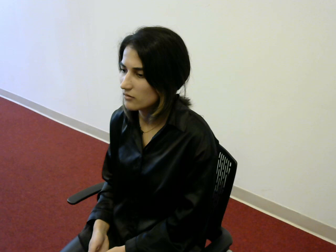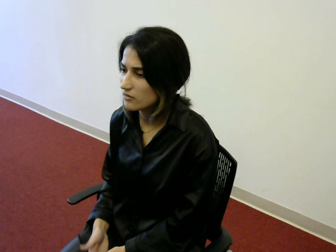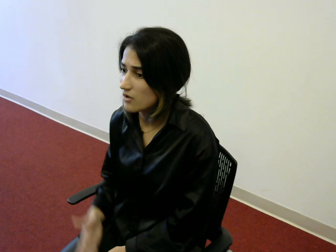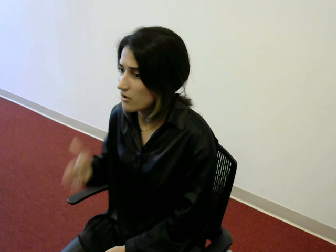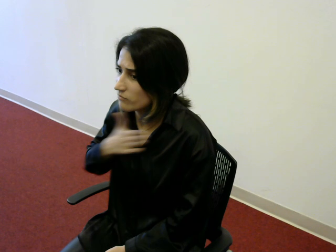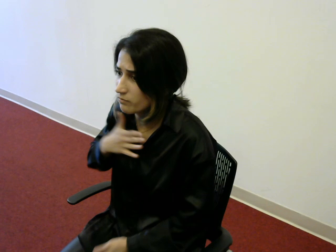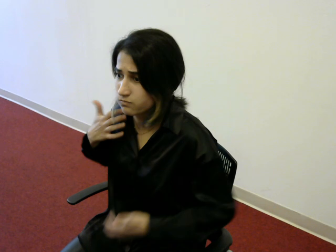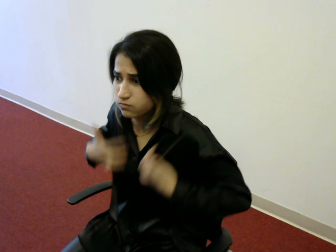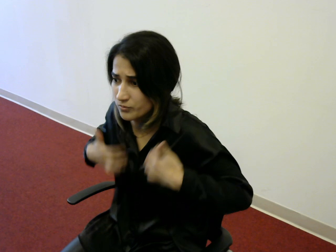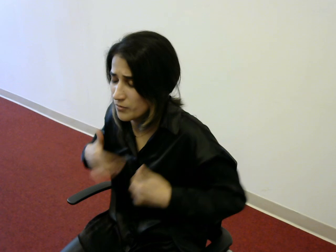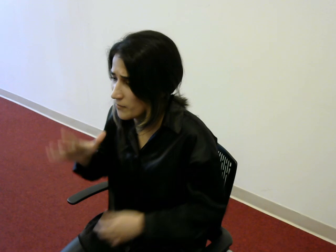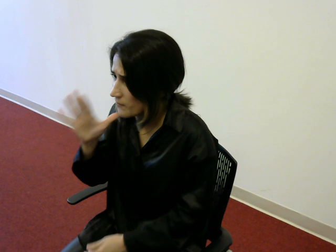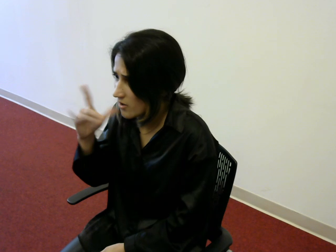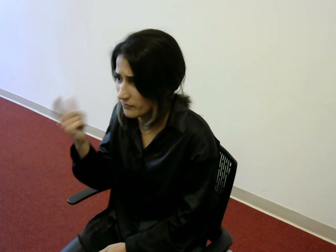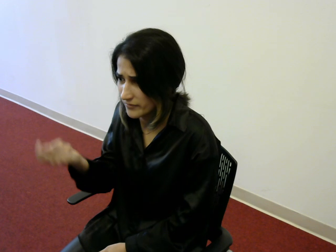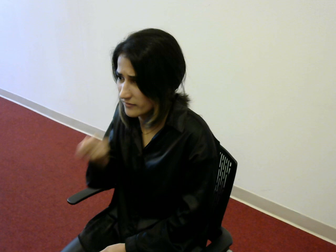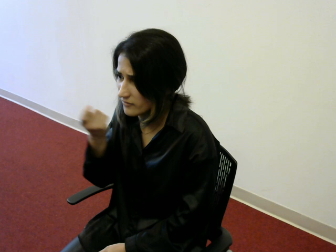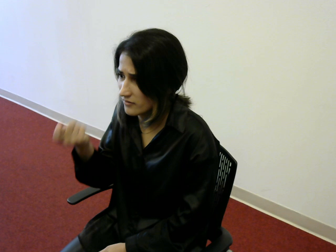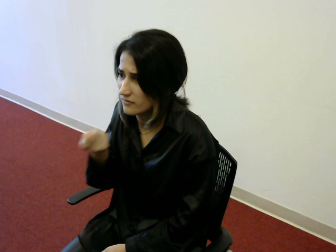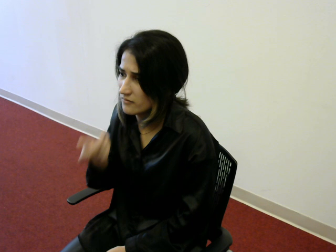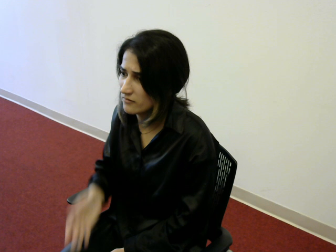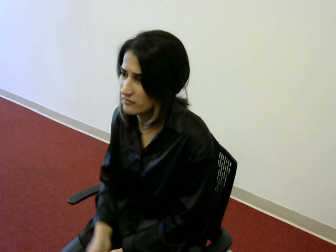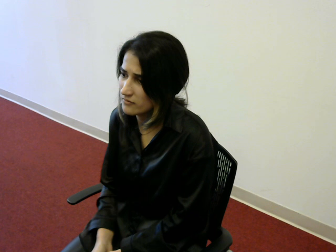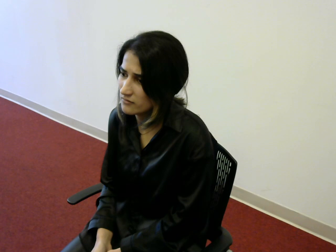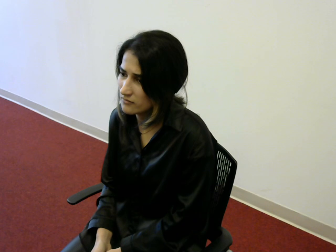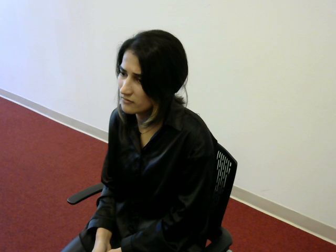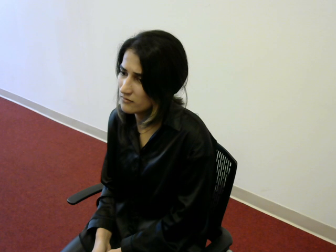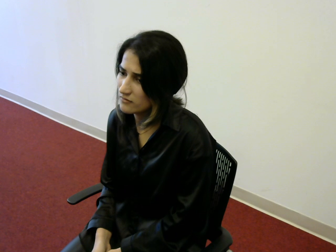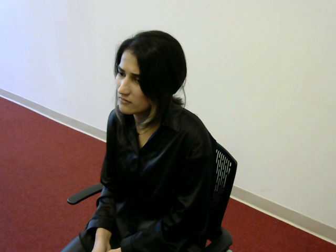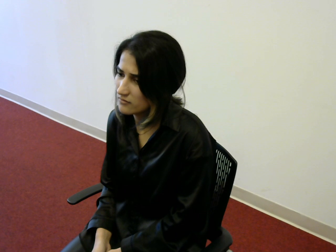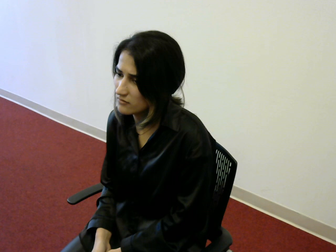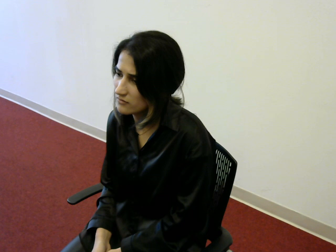Mən tələsirəm, vaxtım azdır